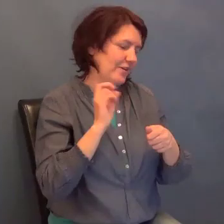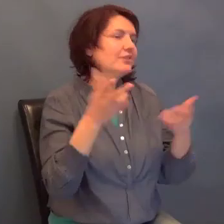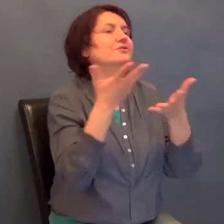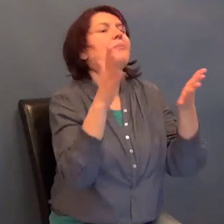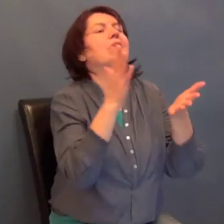Okej.